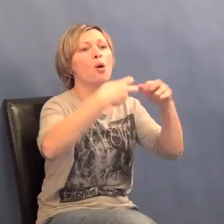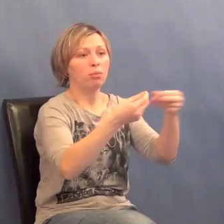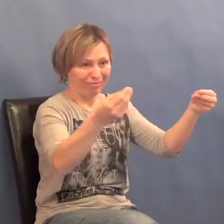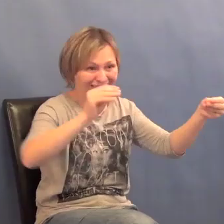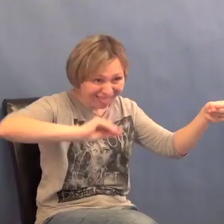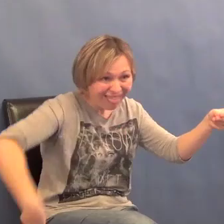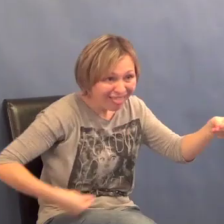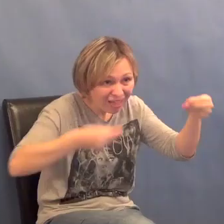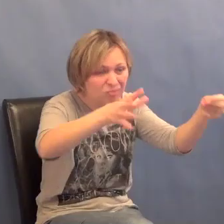On podpisze bez czytania?!